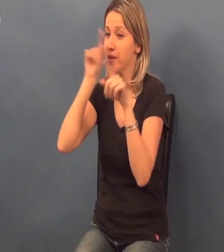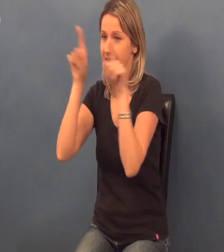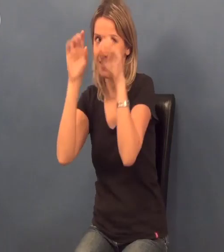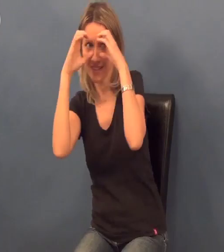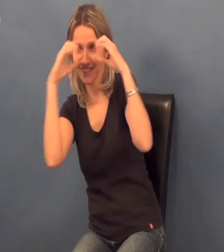Patrzą na siebie.